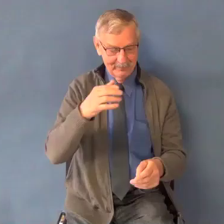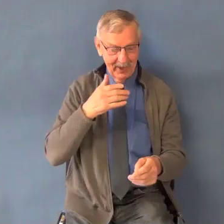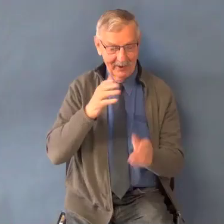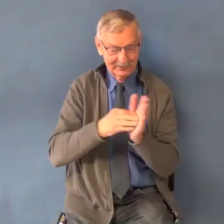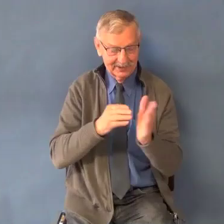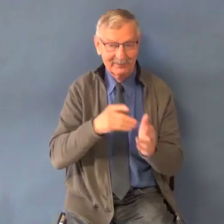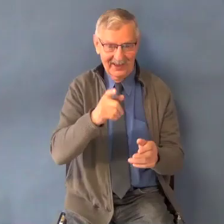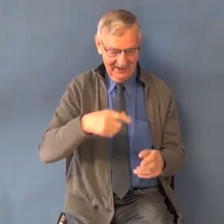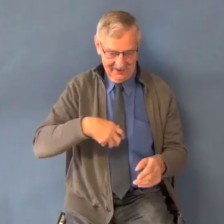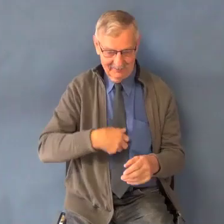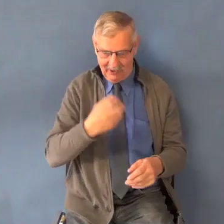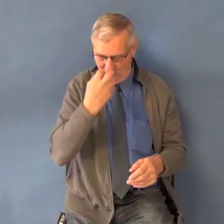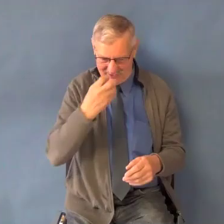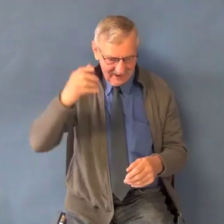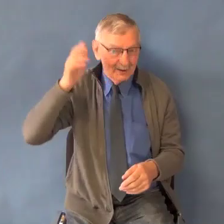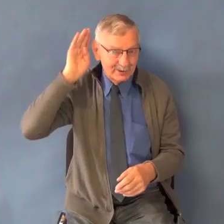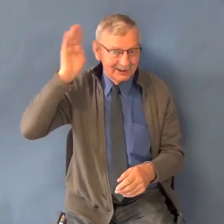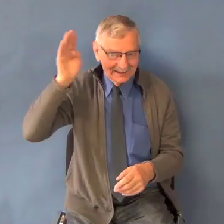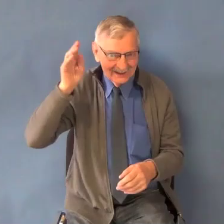Na przykład, tam jest myszka.